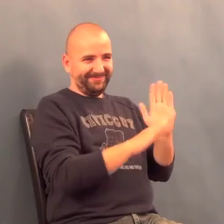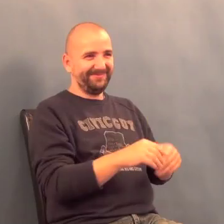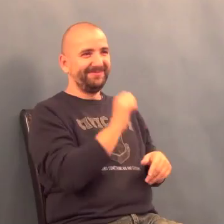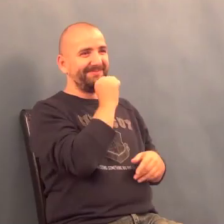Staruszka...